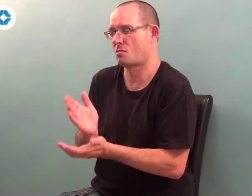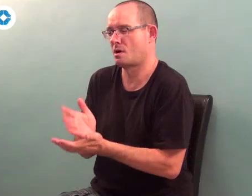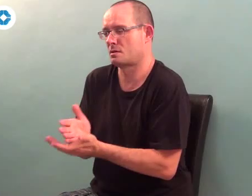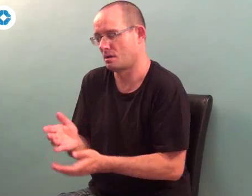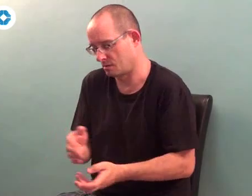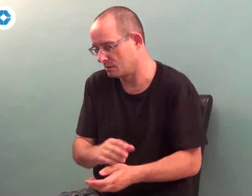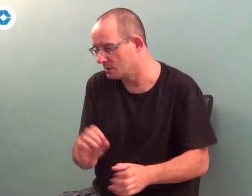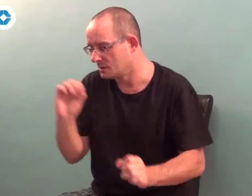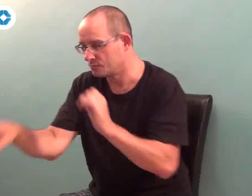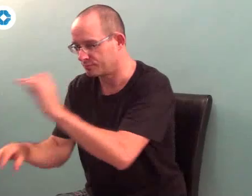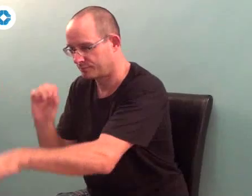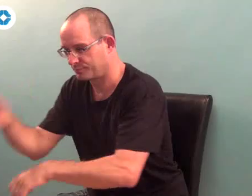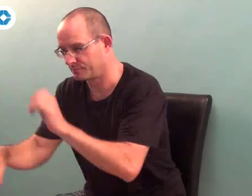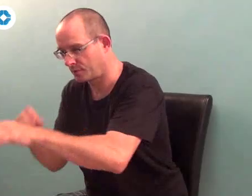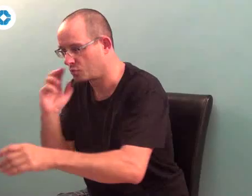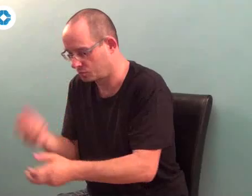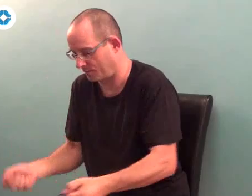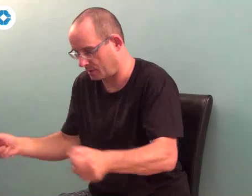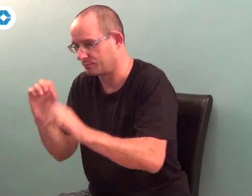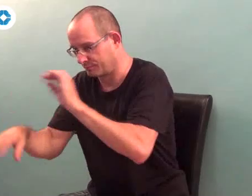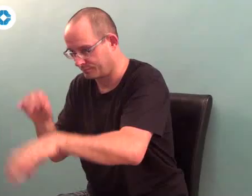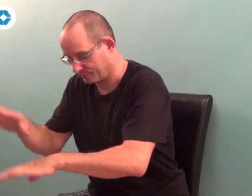Powrzucali gruszki z powrotem do kosza.